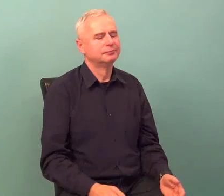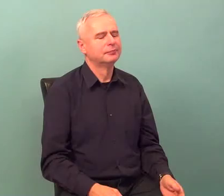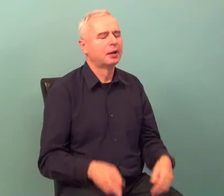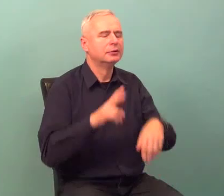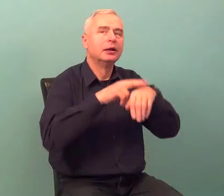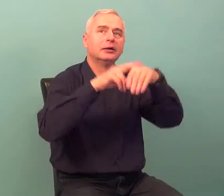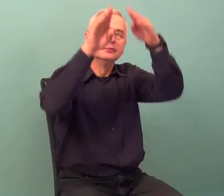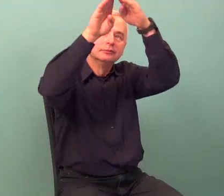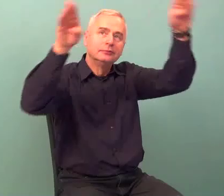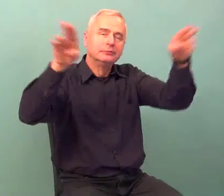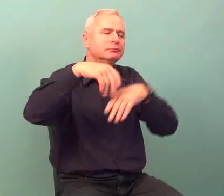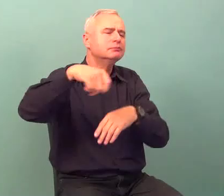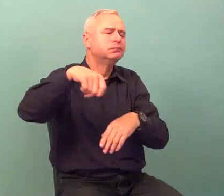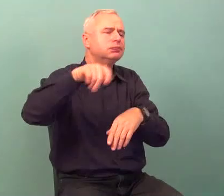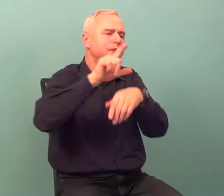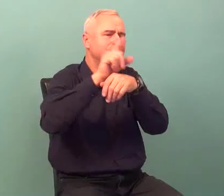Na ścianie był zegar w kształcie domku, zaczął dzwonić w południe.